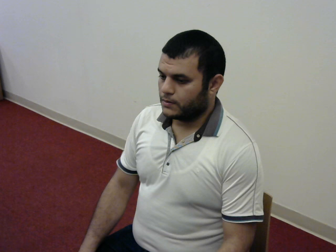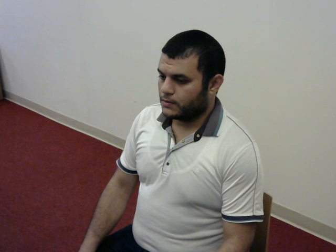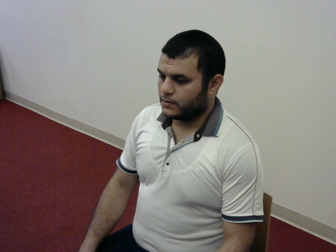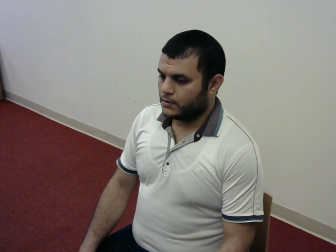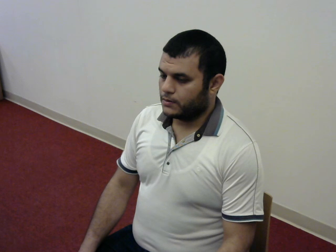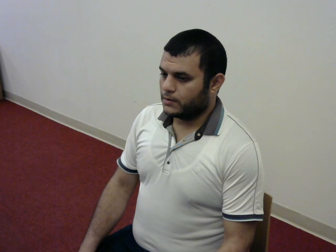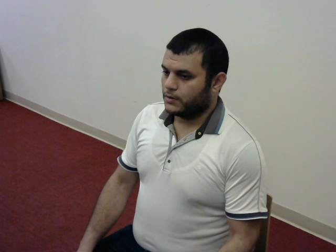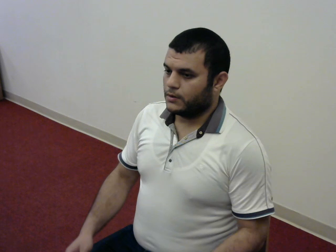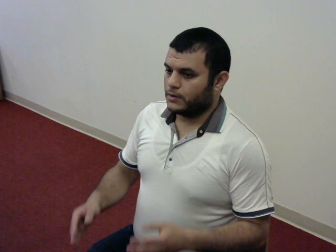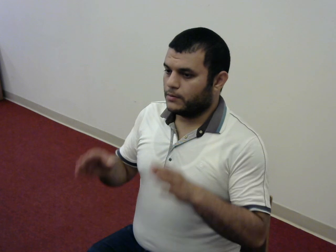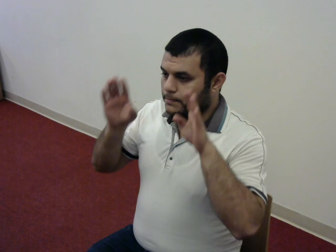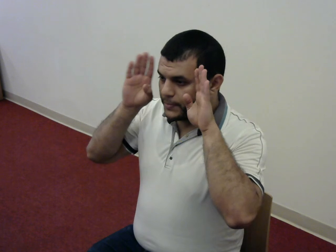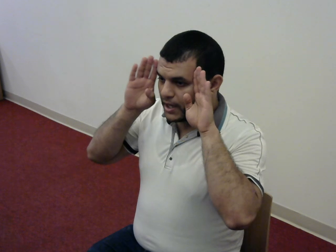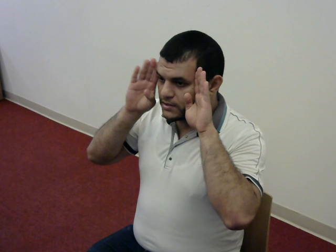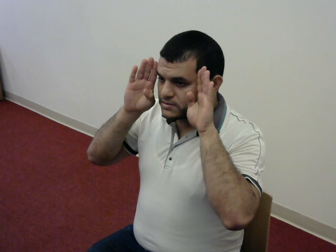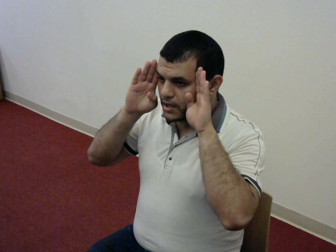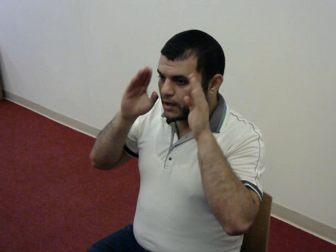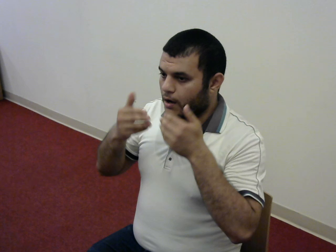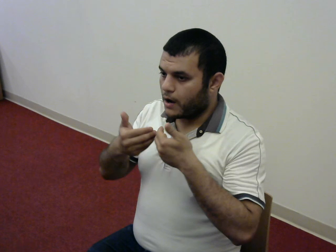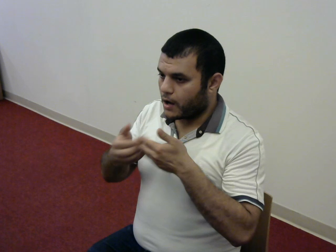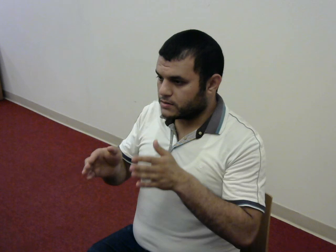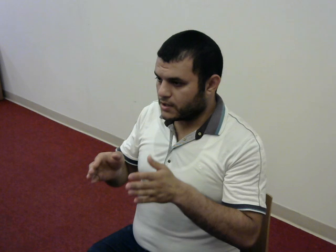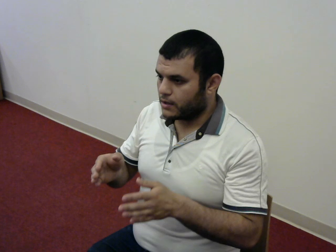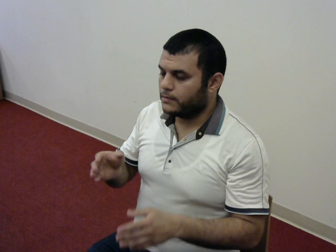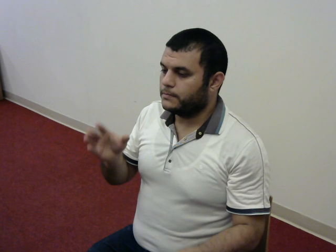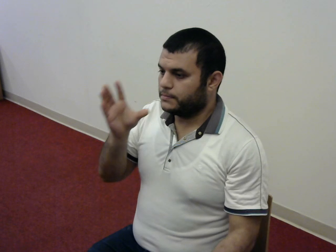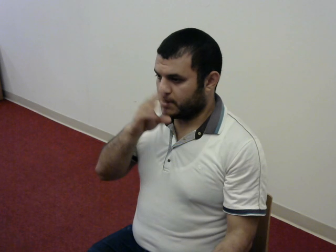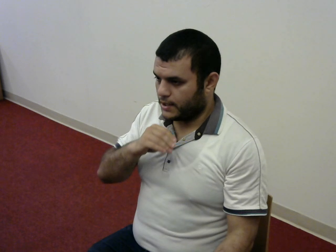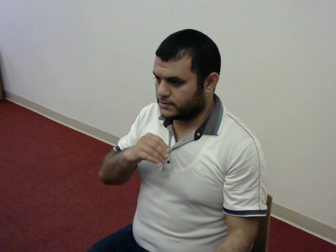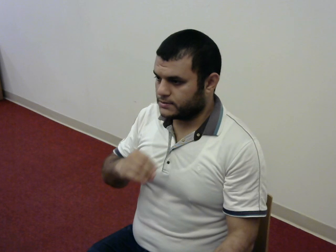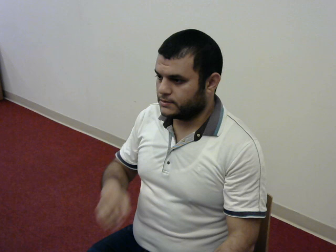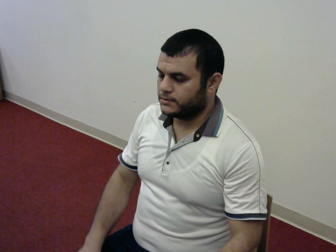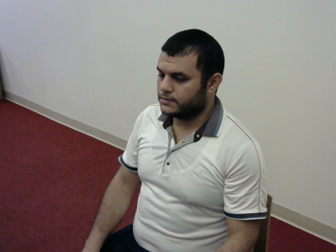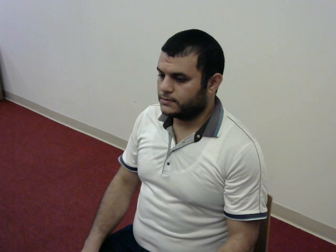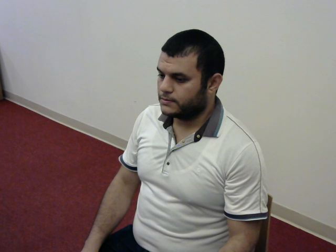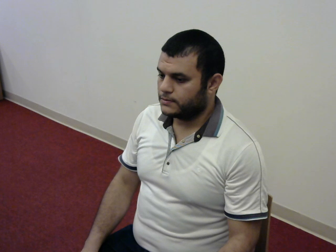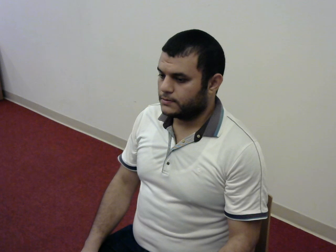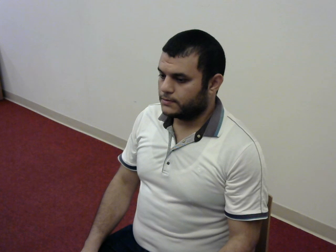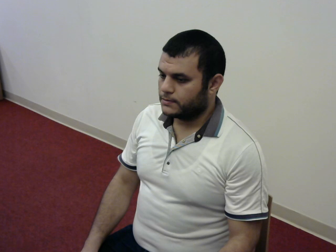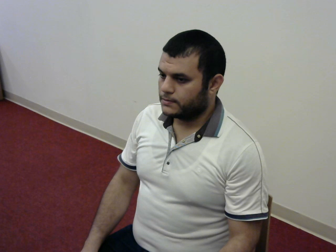Pəncərəni aça bilərsinizmi?